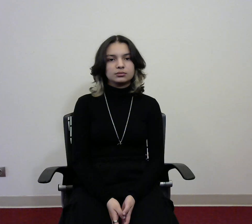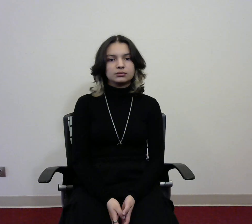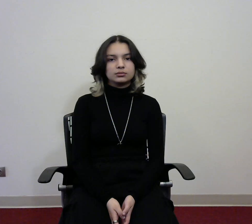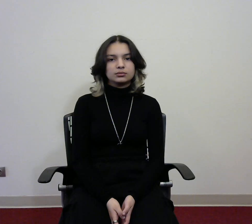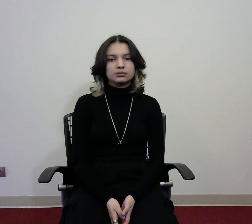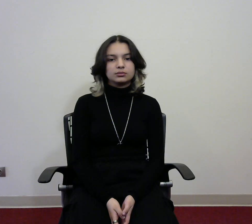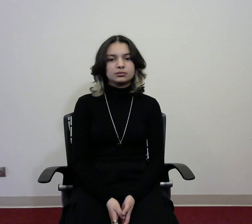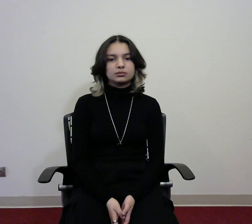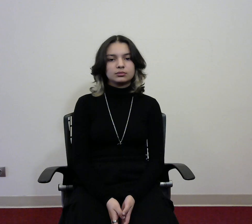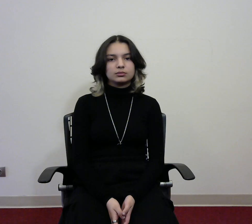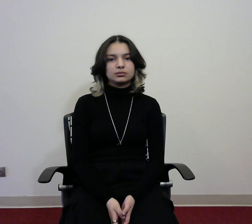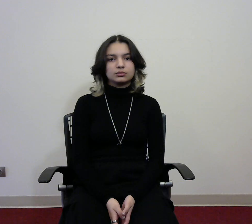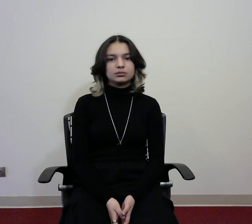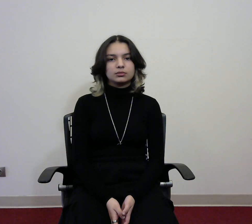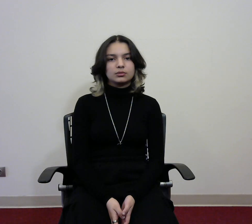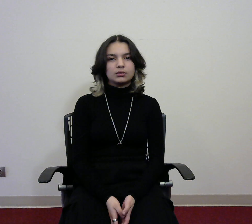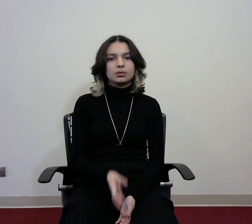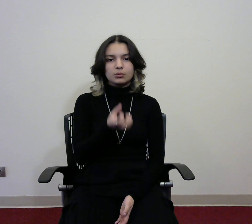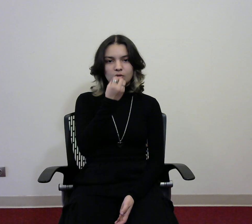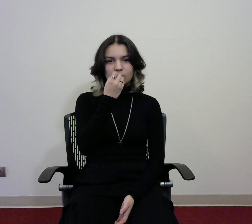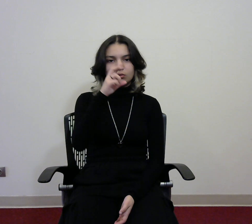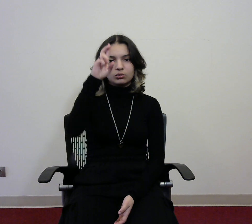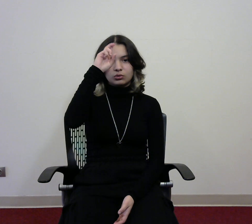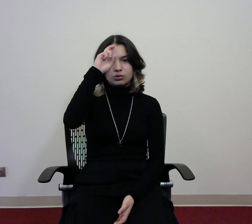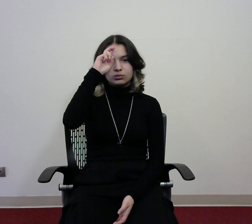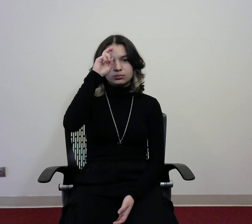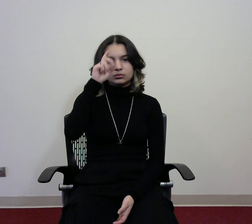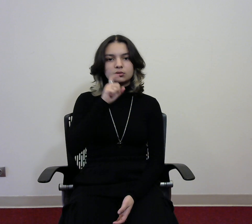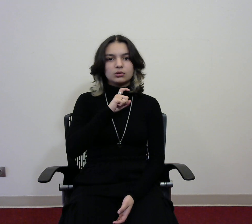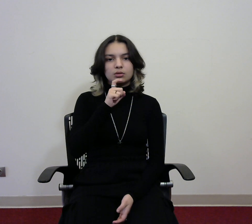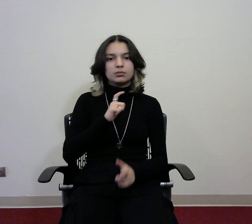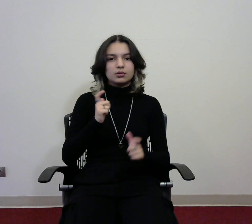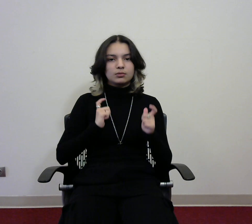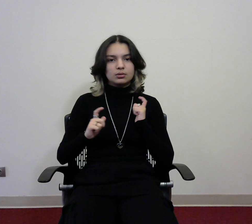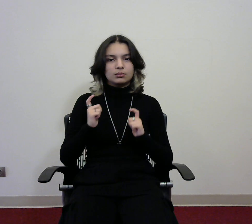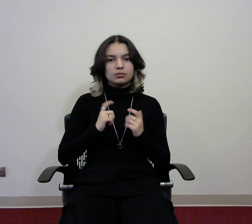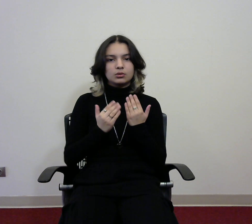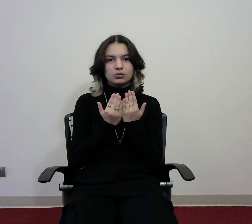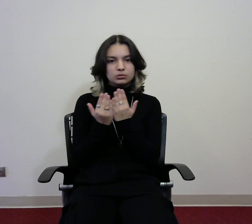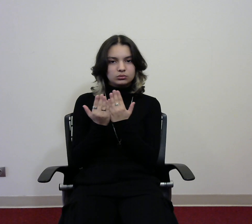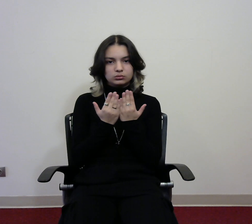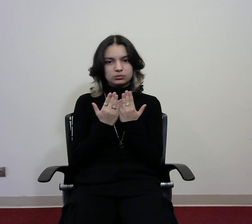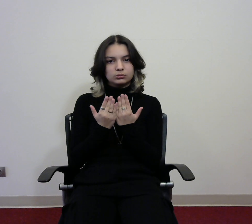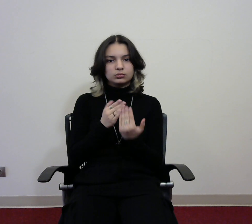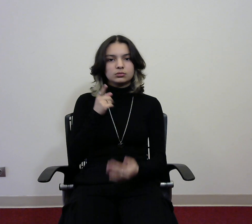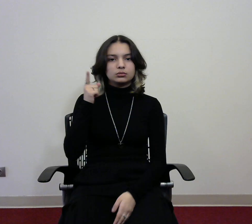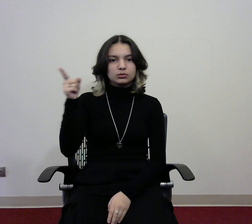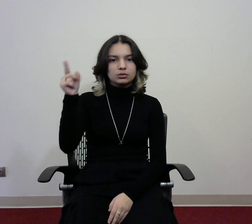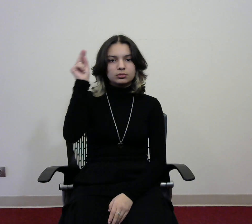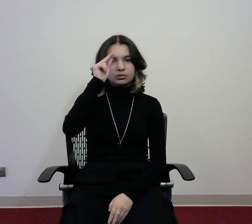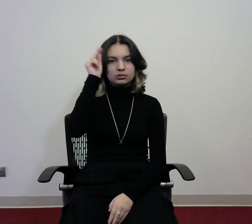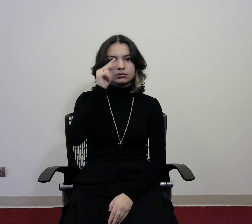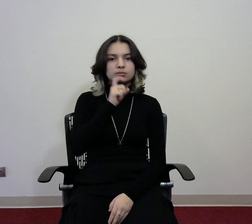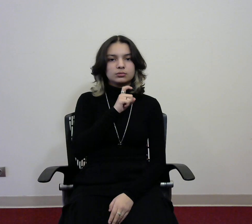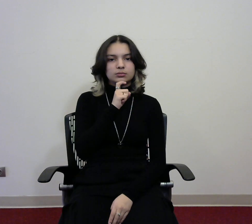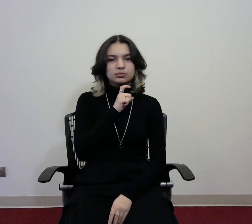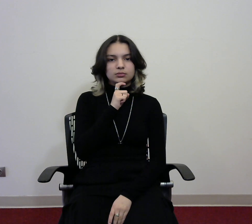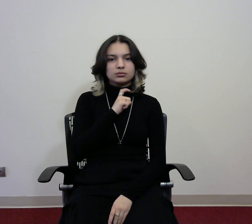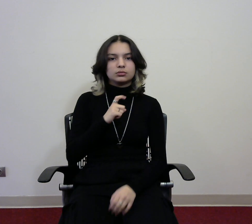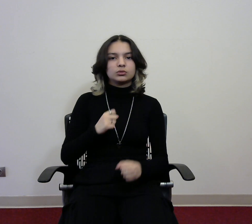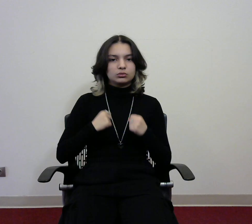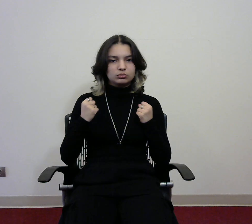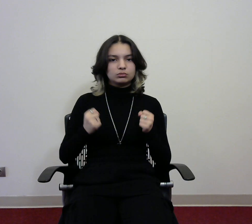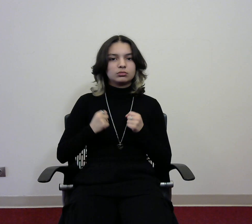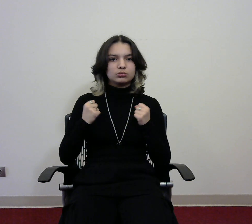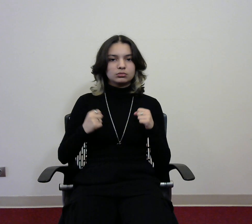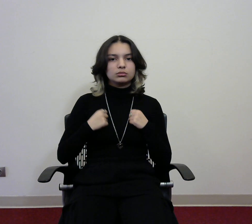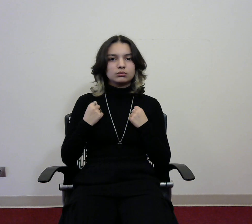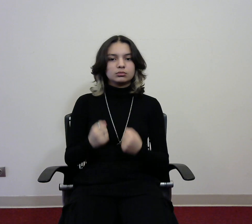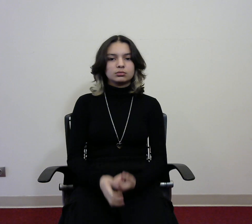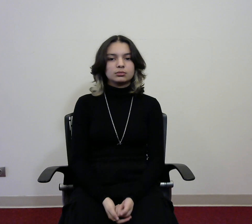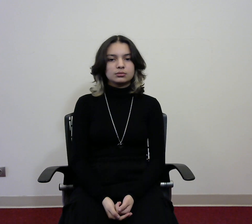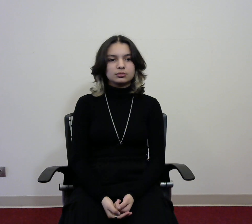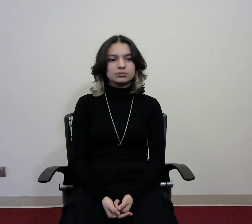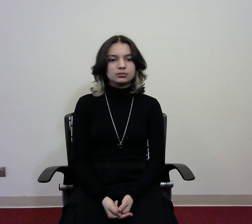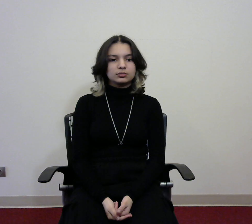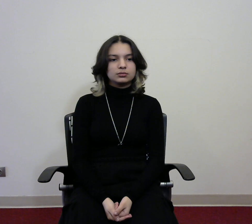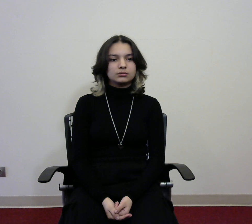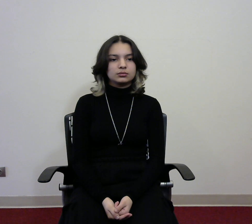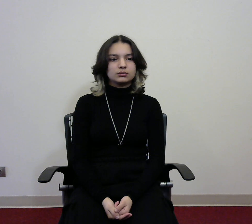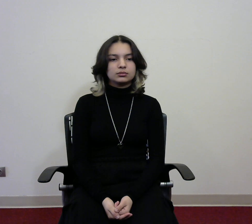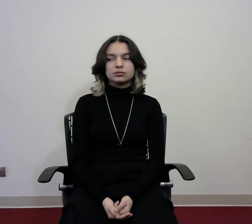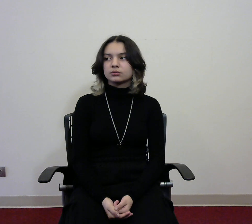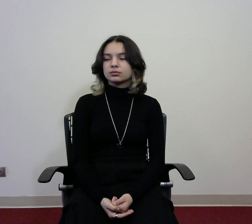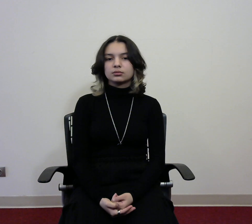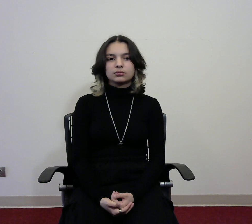Bakı Dövlət Universitetində oxuyan o tələbə çalışqandır